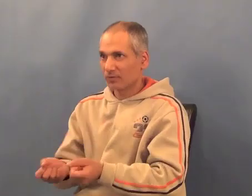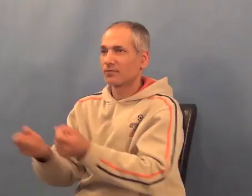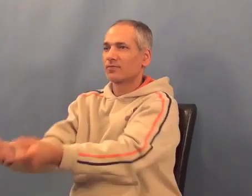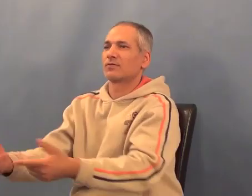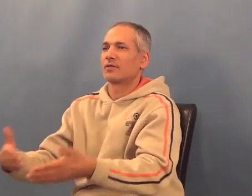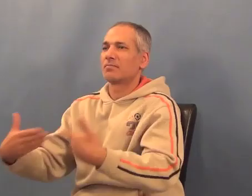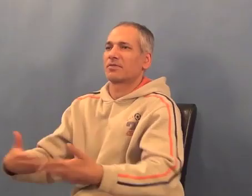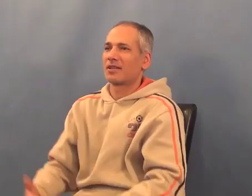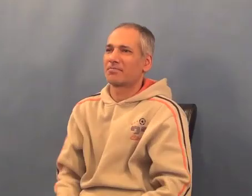Brama leży.